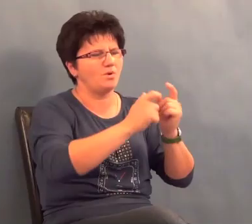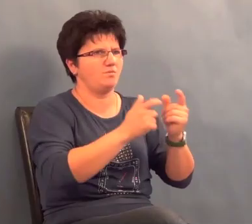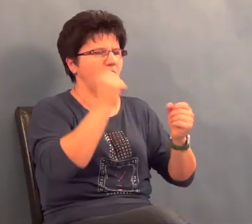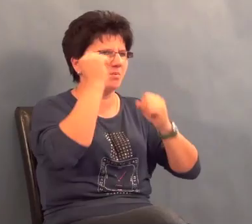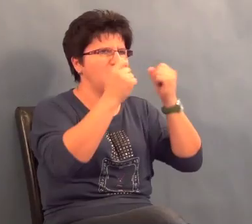Ale nie słyszał.